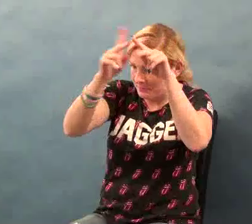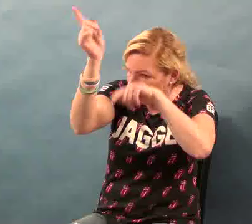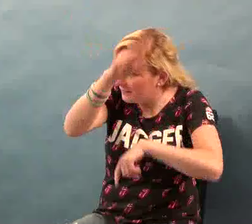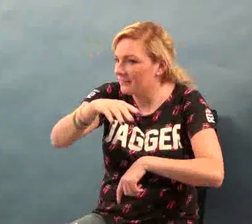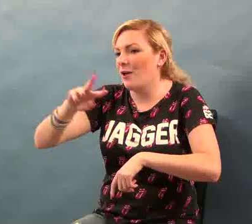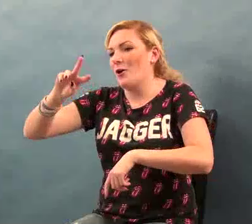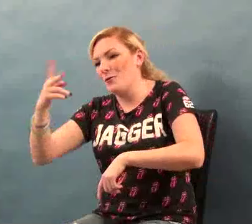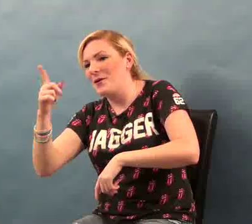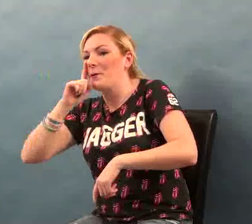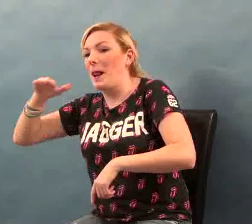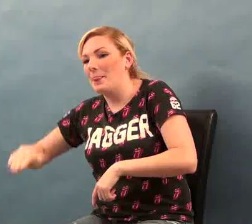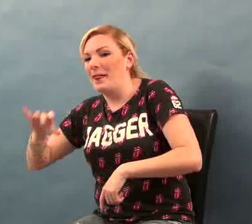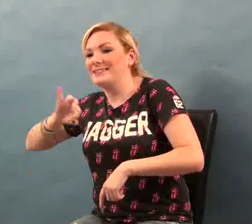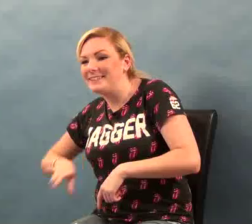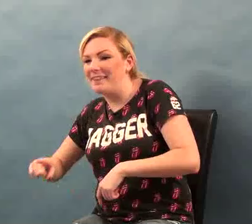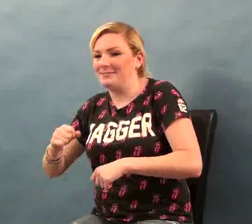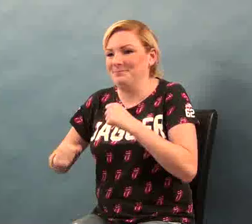W innym miejscu mały chłopiec, syn, biegnie.